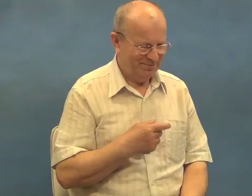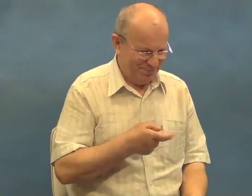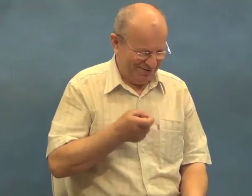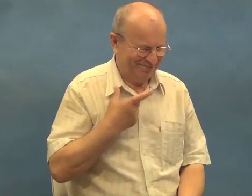Strzela.